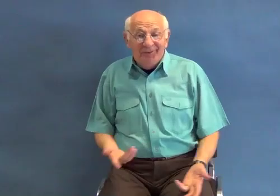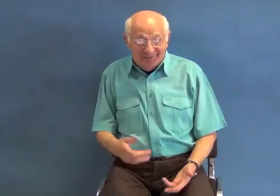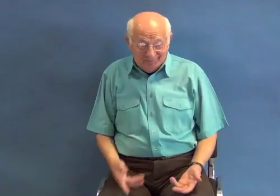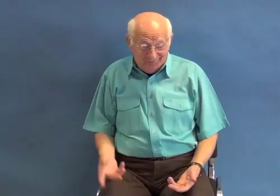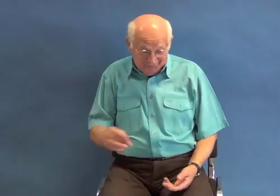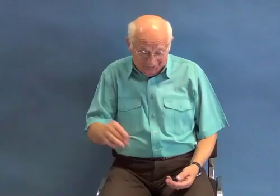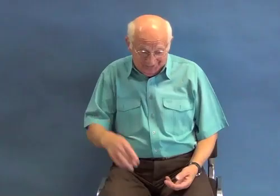No.